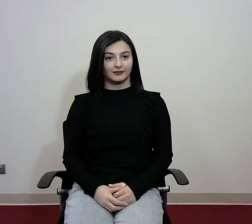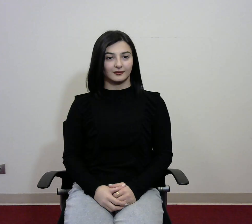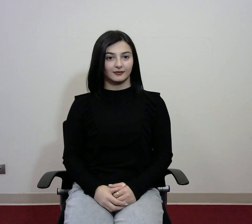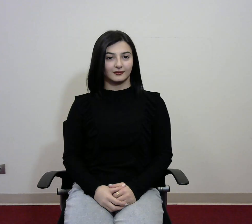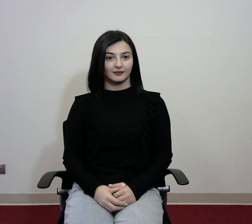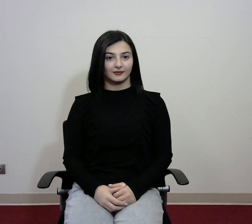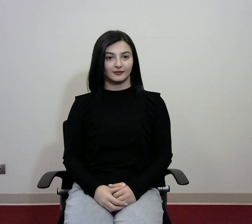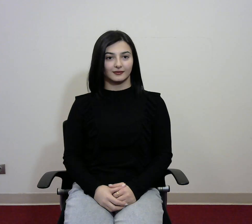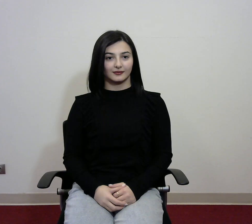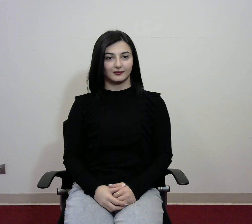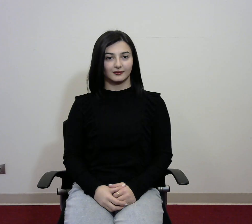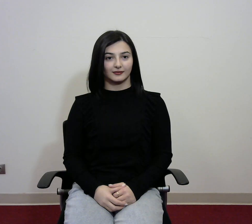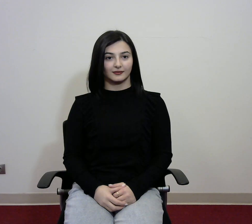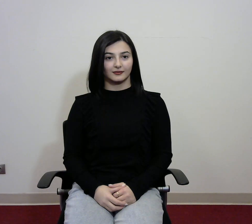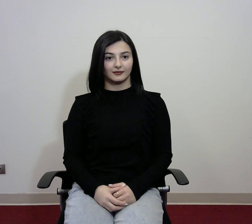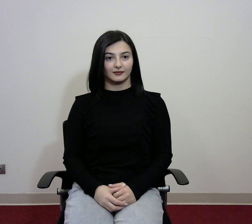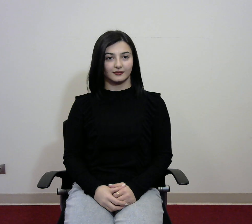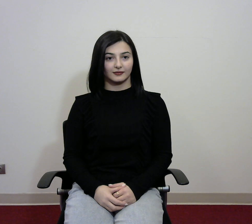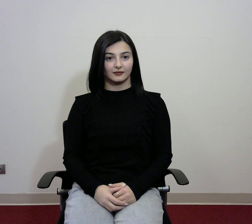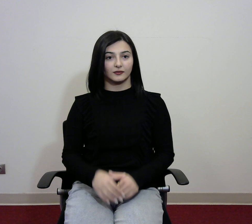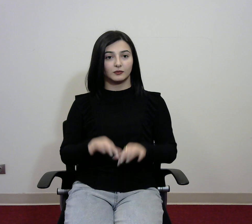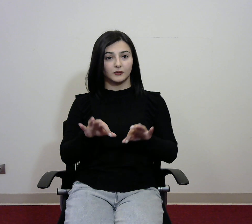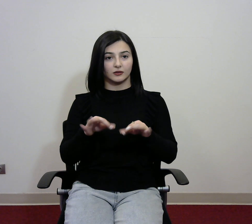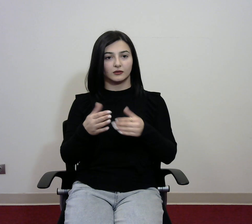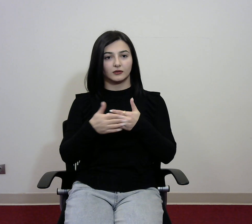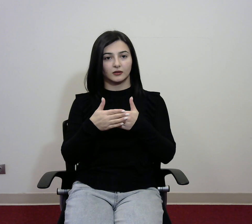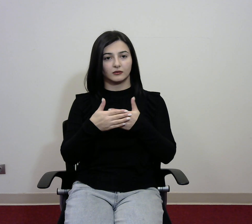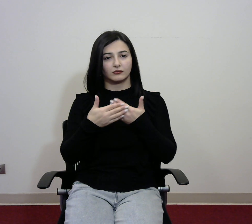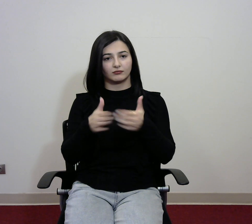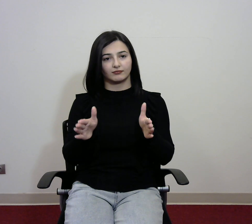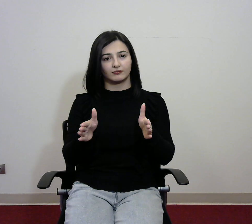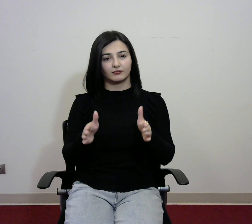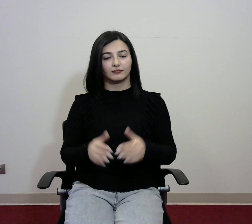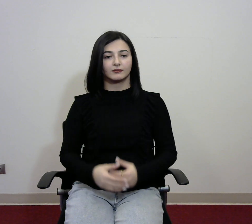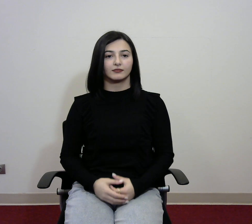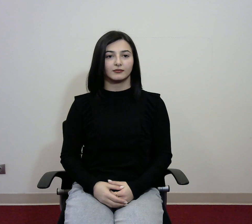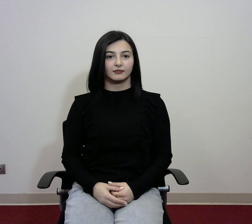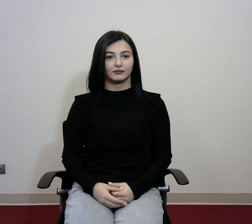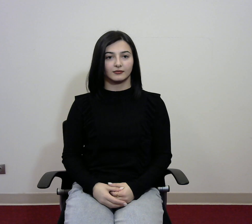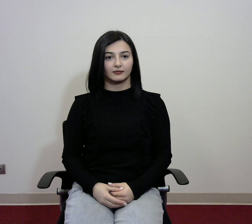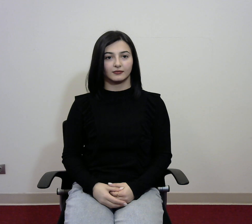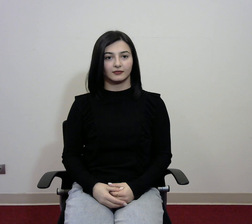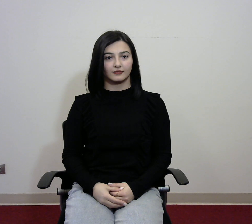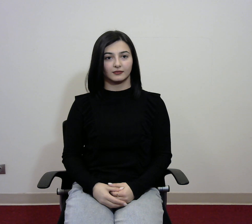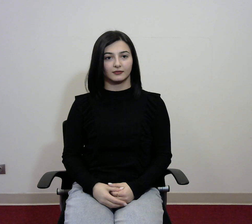Maşının qapısı açıqdır